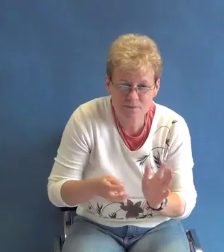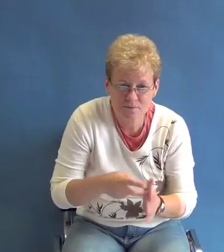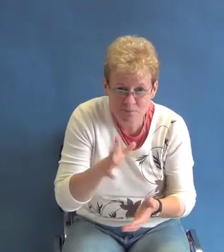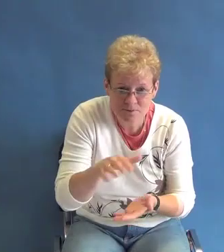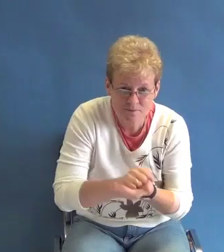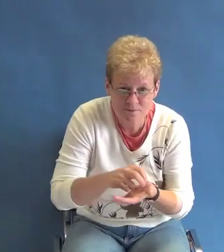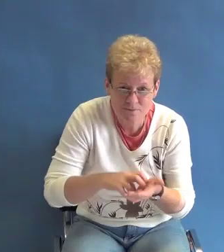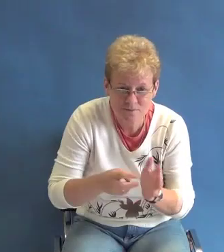Jesteś zajęta tańcem.